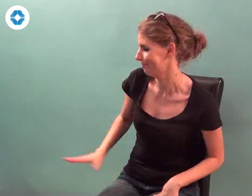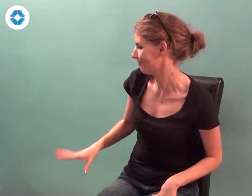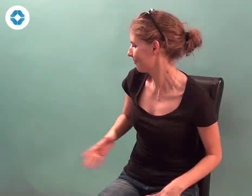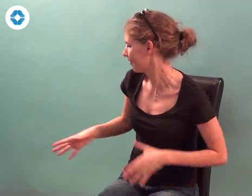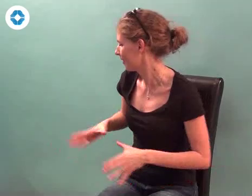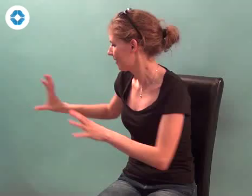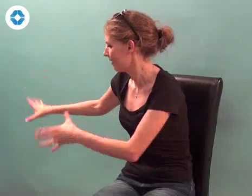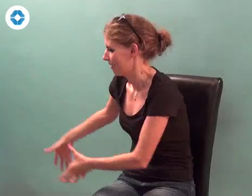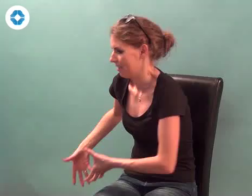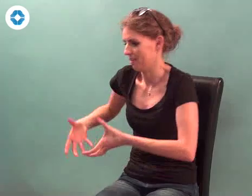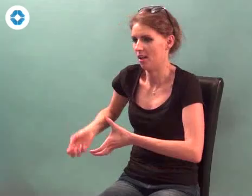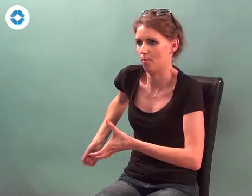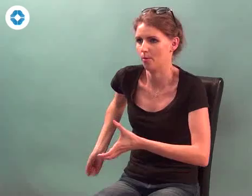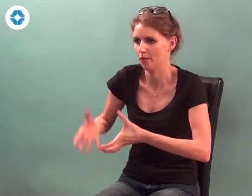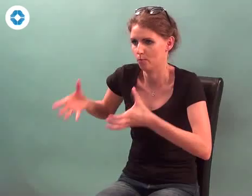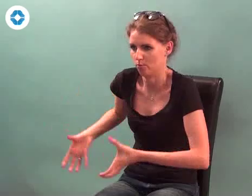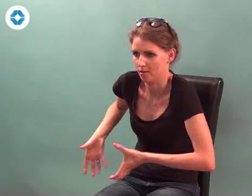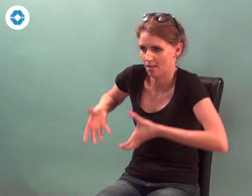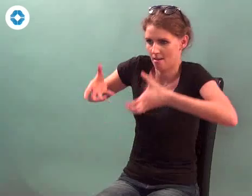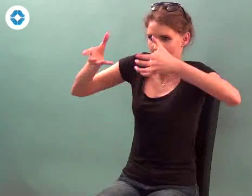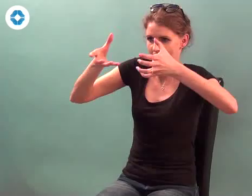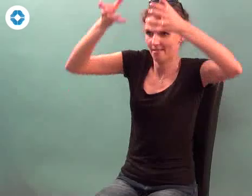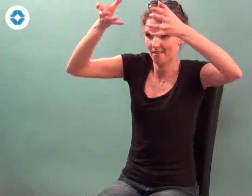Ptaszek idzie i bierze dużą kulę do bowlingu.